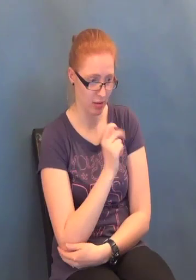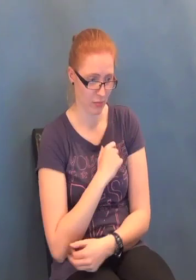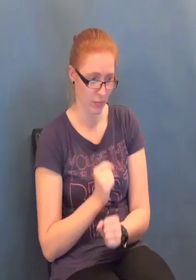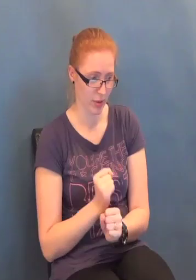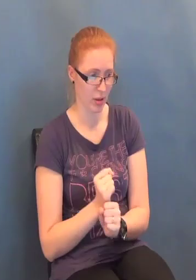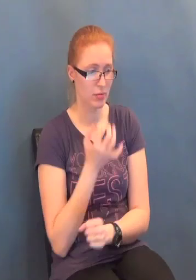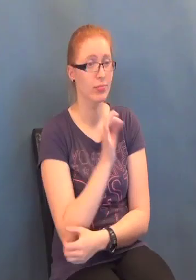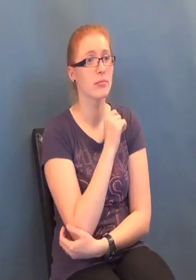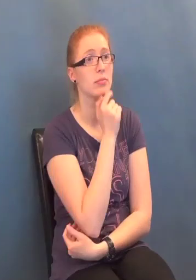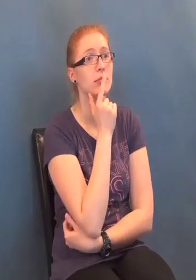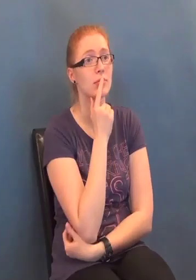W każdy dzień pracuję.